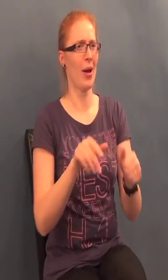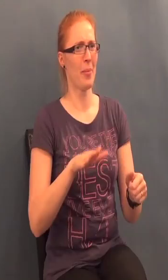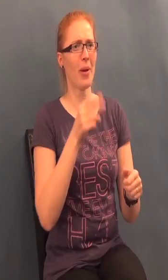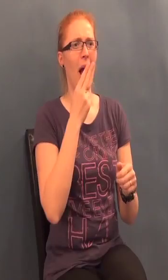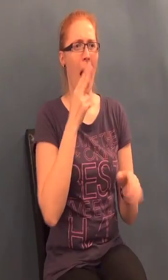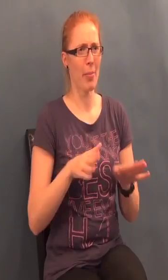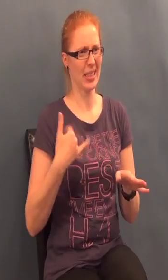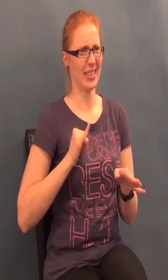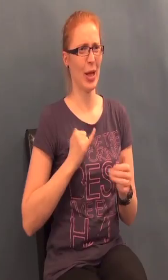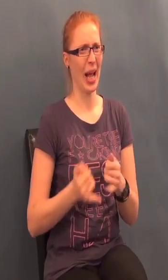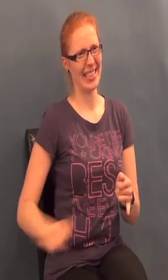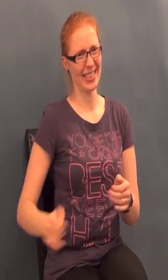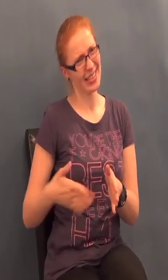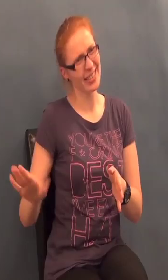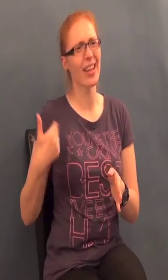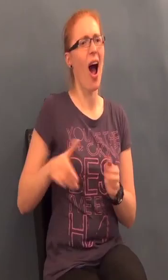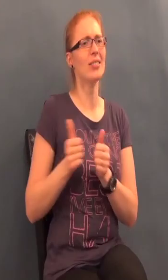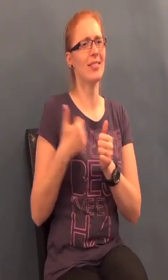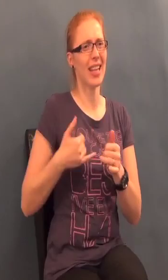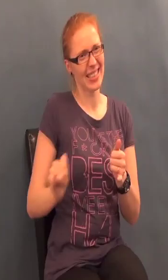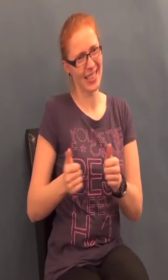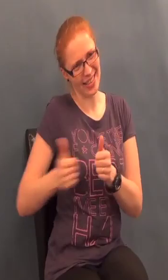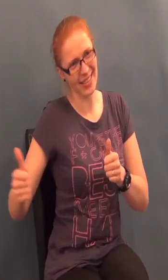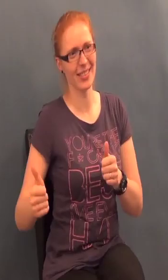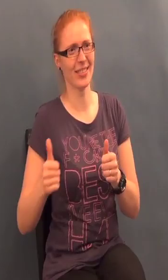Dla Charliego jest to niezręczne. Próbuje odganiać chłopca nogą tak, żeby nie szli razem.